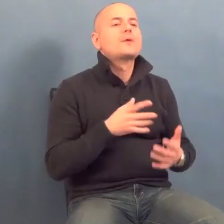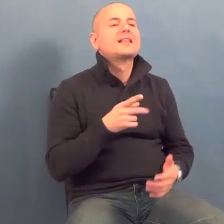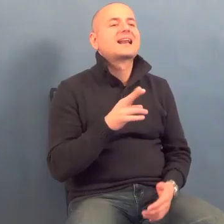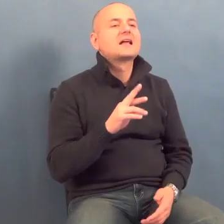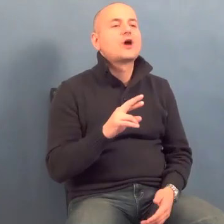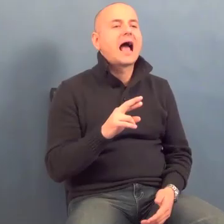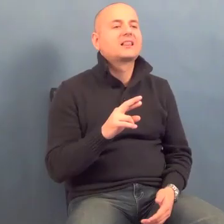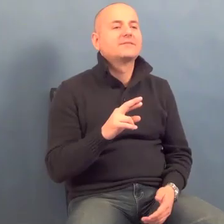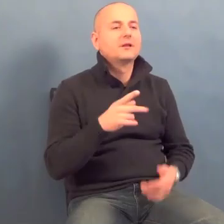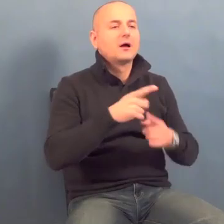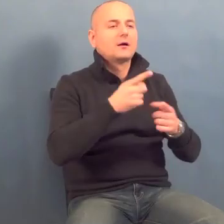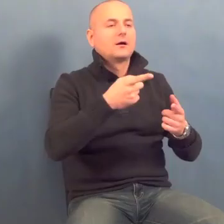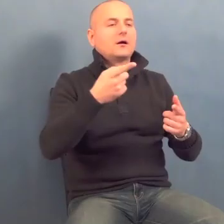Promieniowanie radioaktywne.